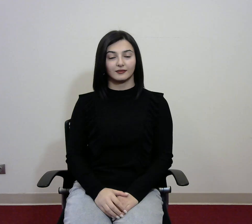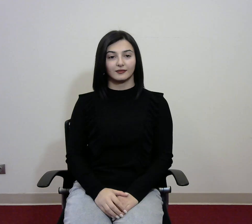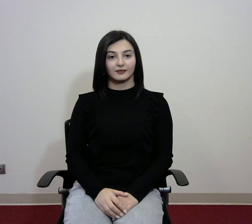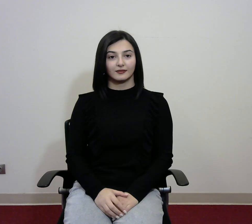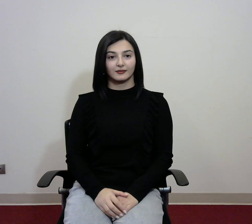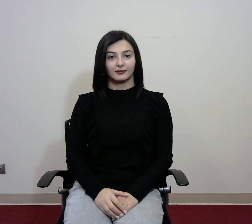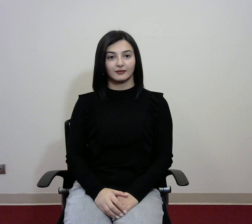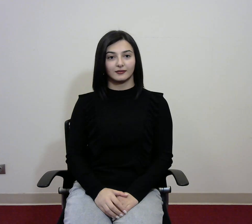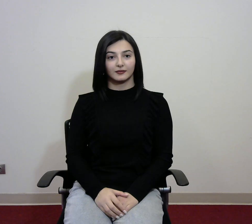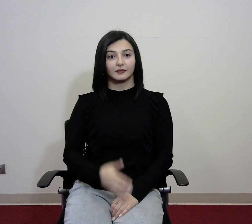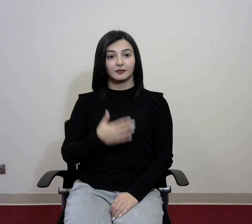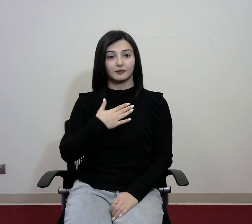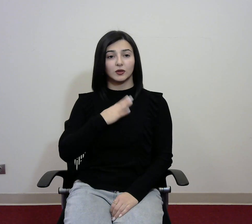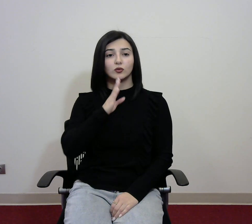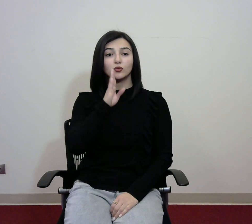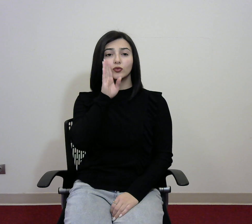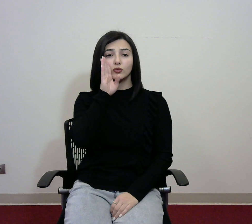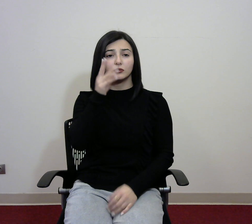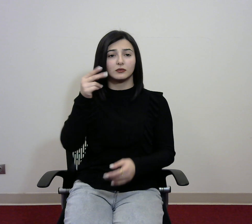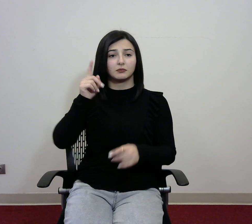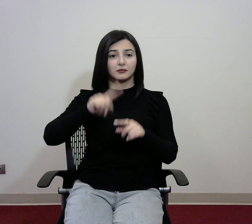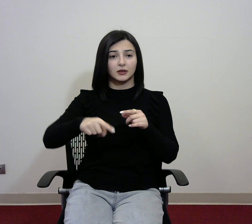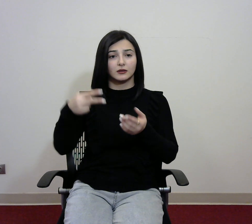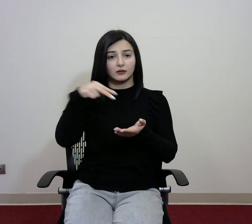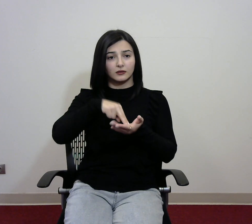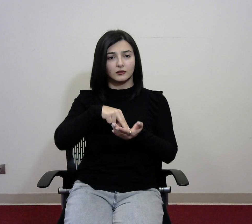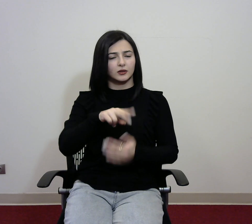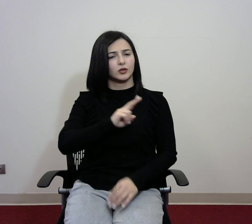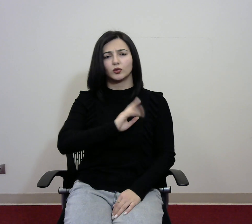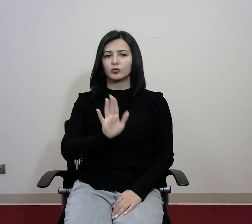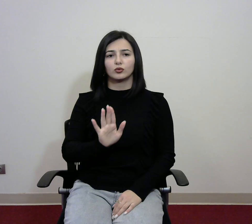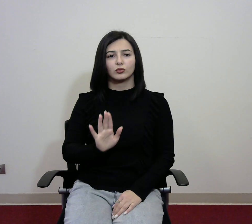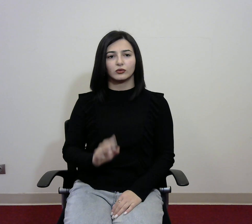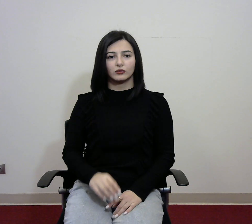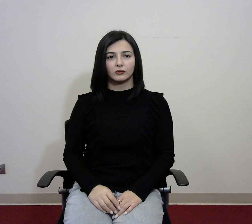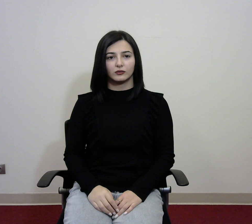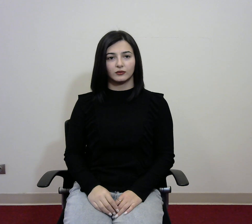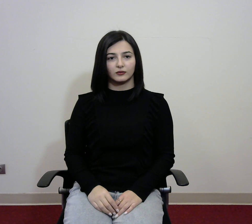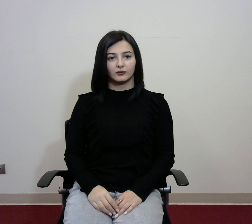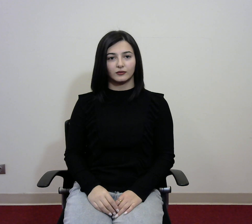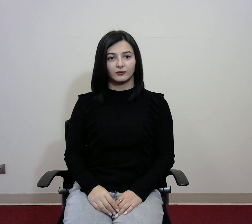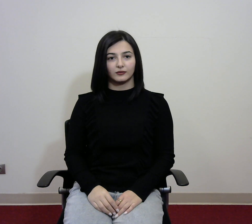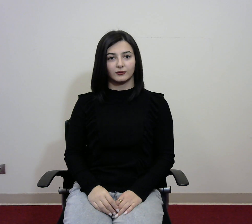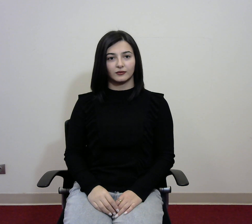Mən səhərlər tez durmağı sevmirəm